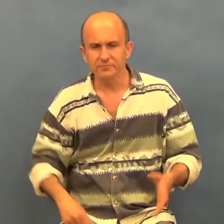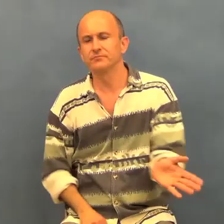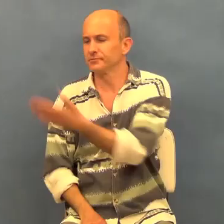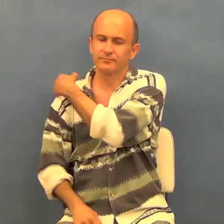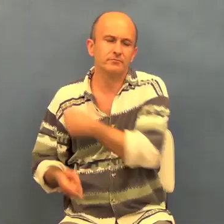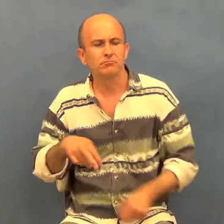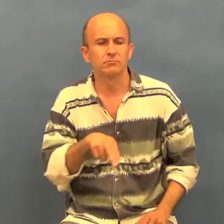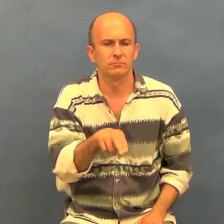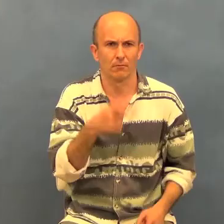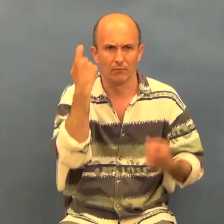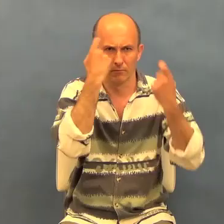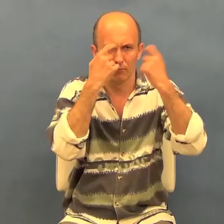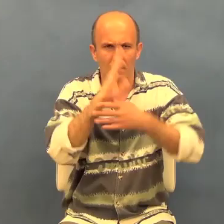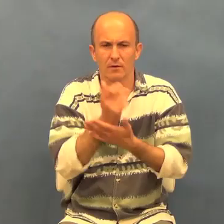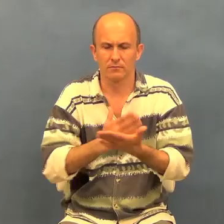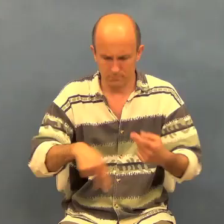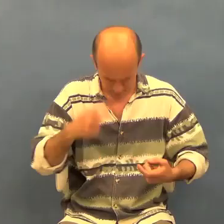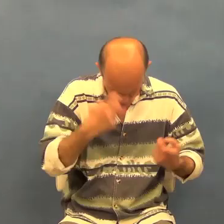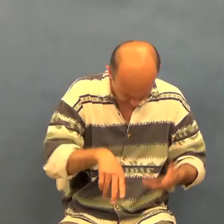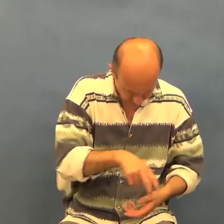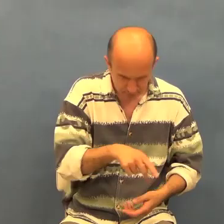Idzie, zastanawia się, czy to nie on rozbił okno, przygląda się chodnikowi.